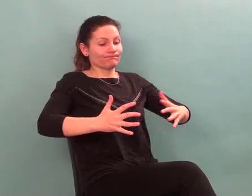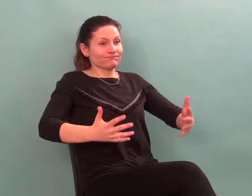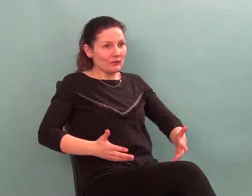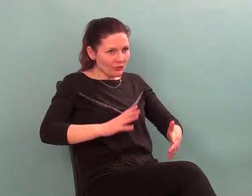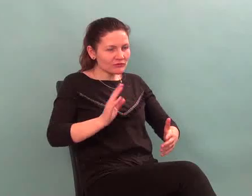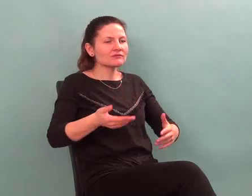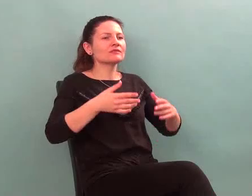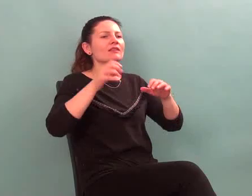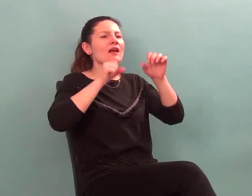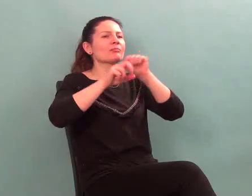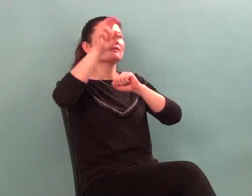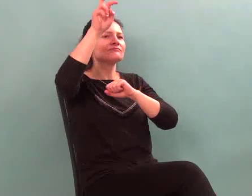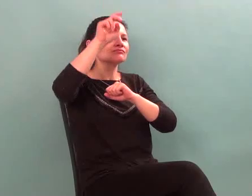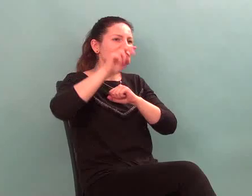Kończy, schodzi po drabinie.